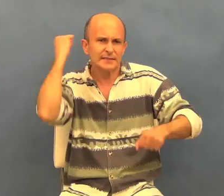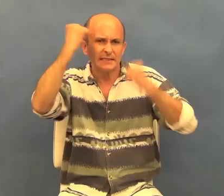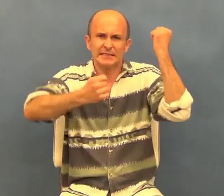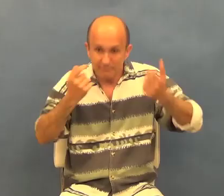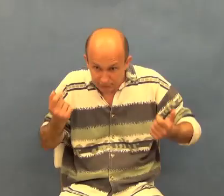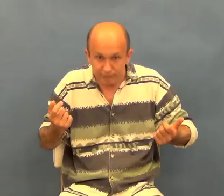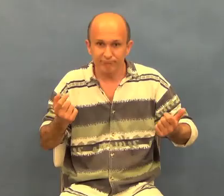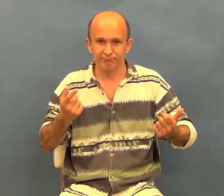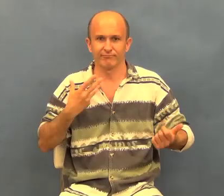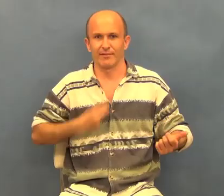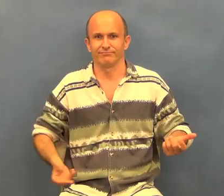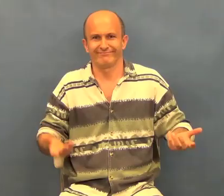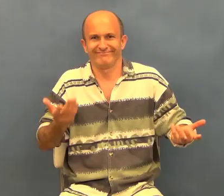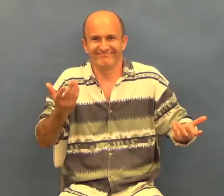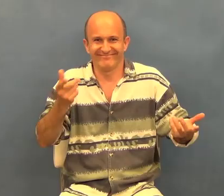Chłopak był zdziwiony i powiedział, że nie zdawał sobie z tego sprawy.